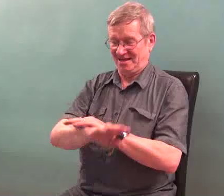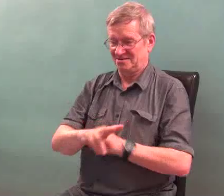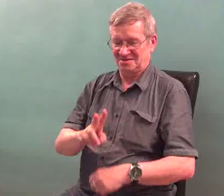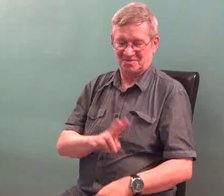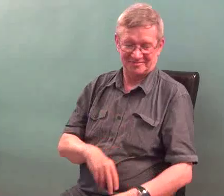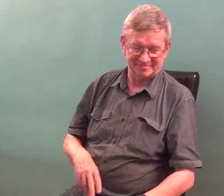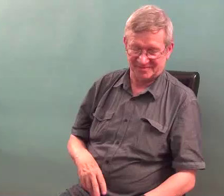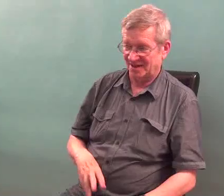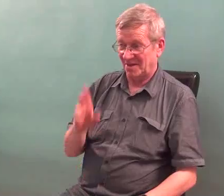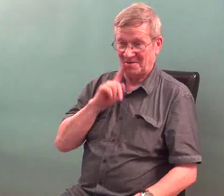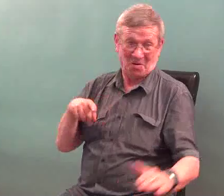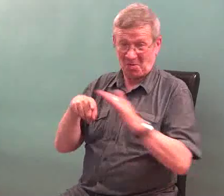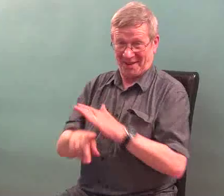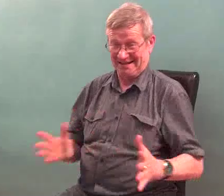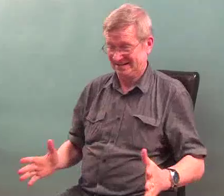Policjant patrzy na niego, a chłopak ucieka, odbiega.